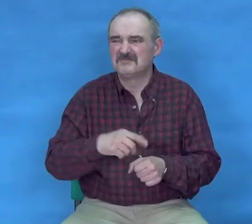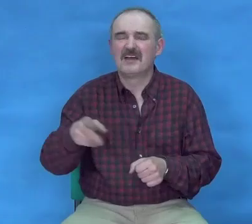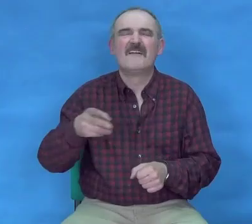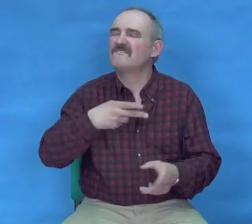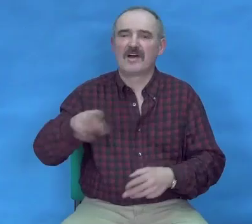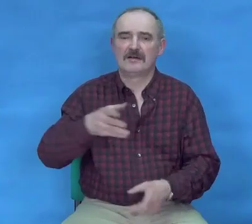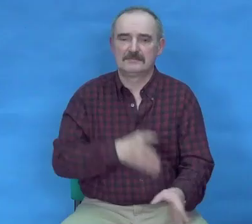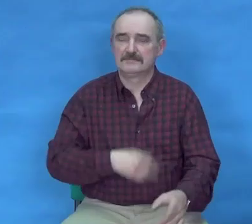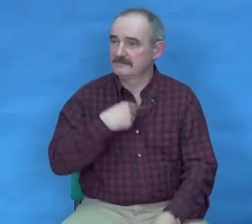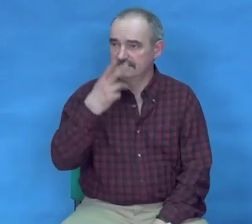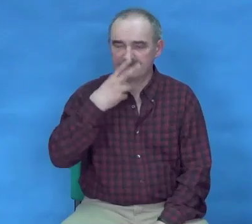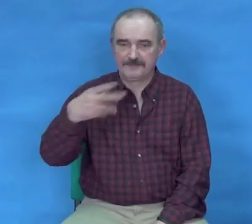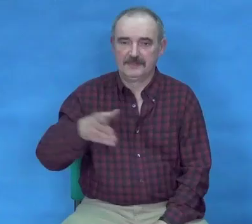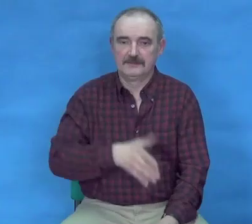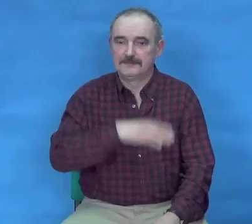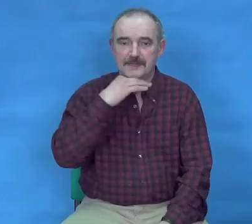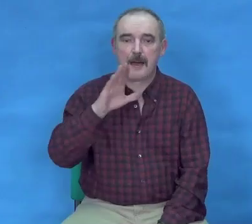Najwięcej takich znaków widziałem na kolei.